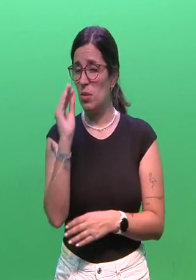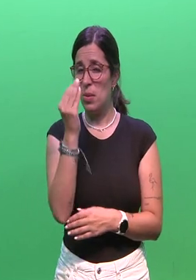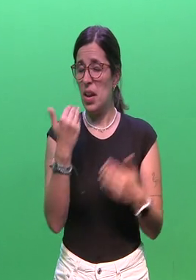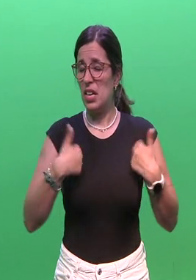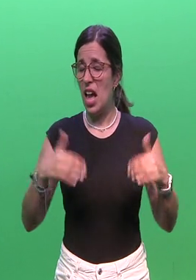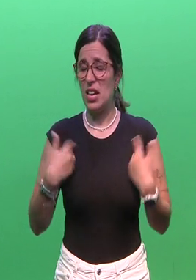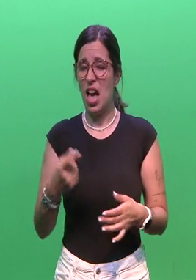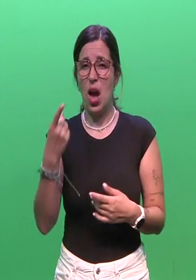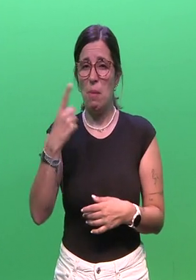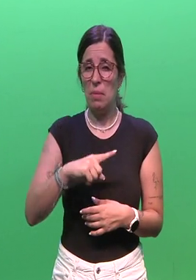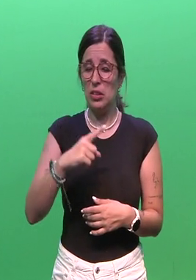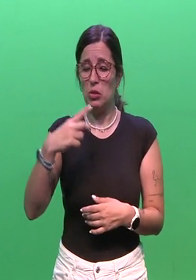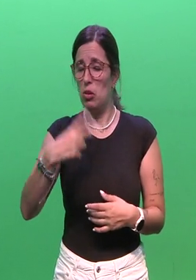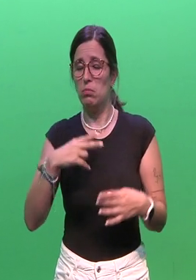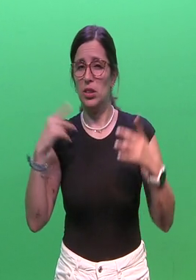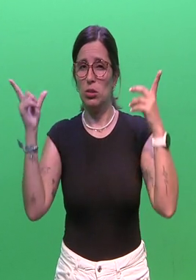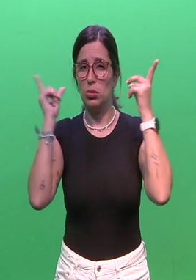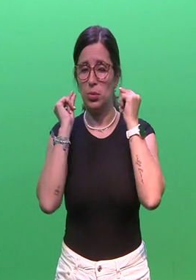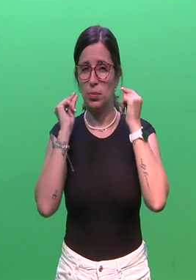Quan era un nadó, quan tenia un o dos mesos, ja vaig perdre audició.